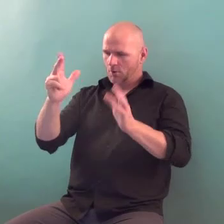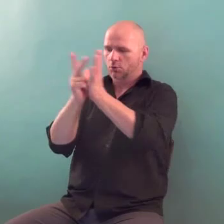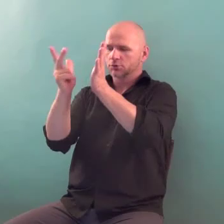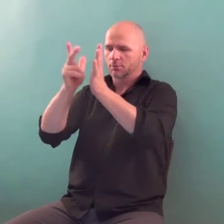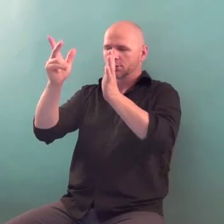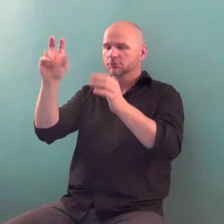Osiemnastego.